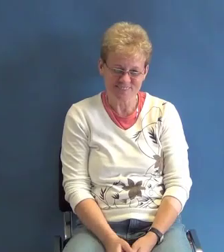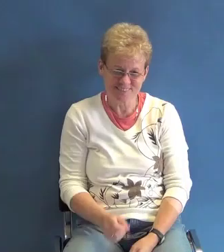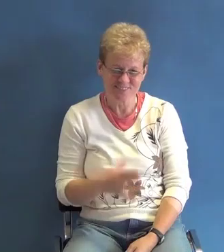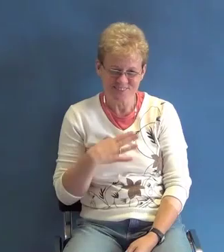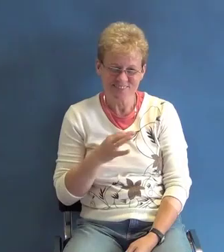Tak, wolne.